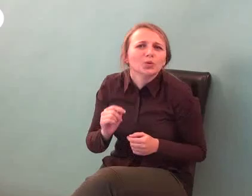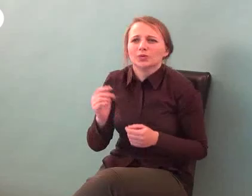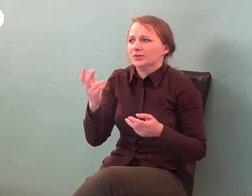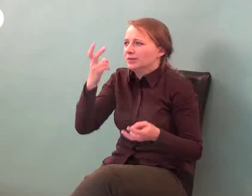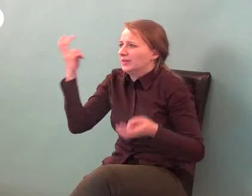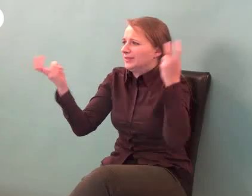...szukają.